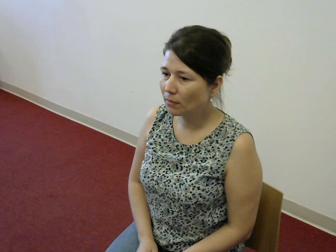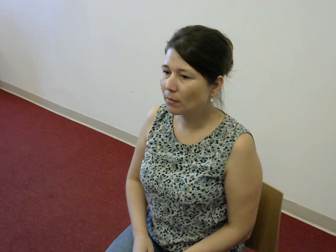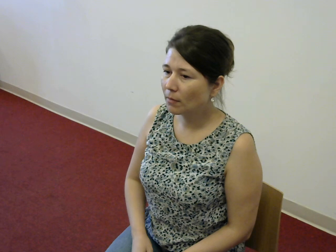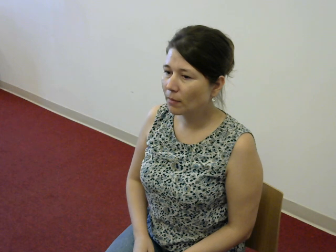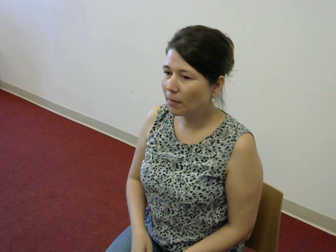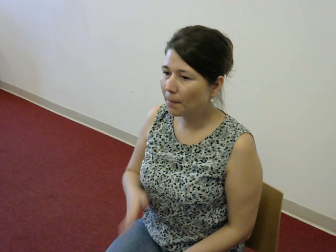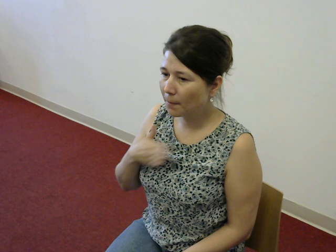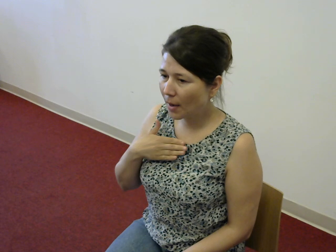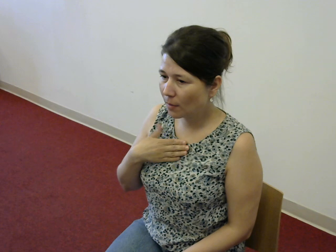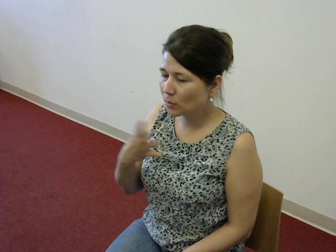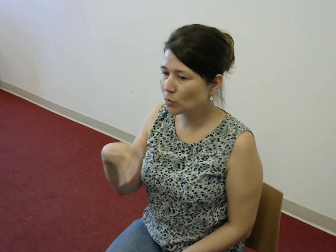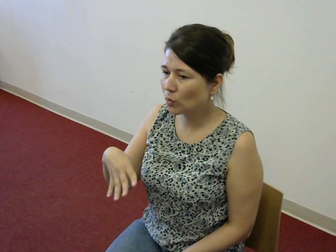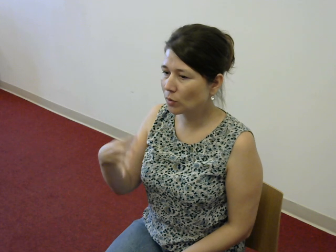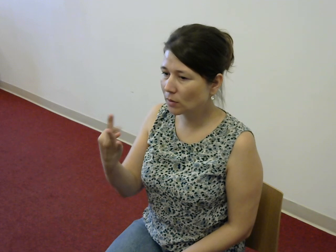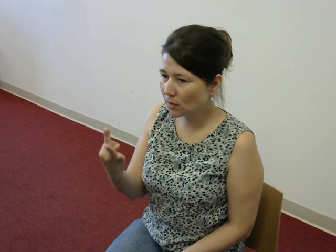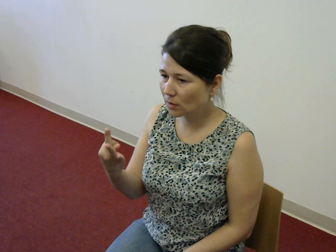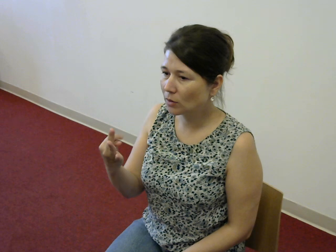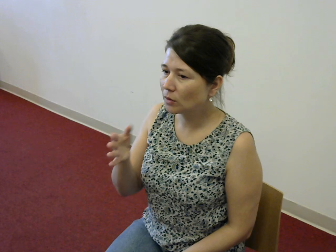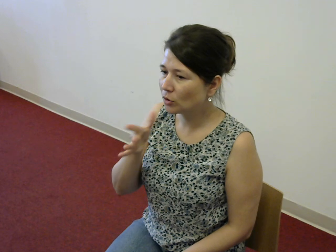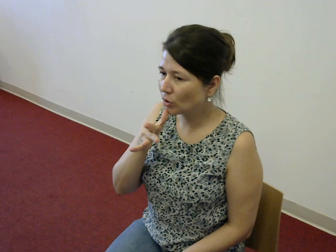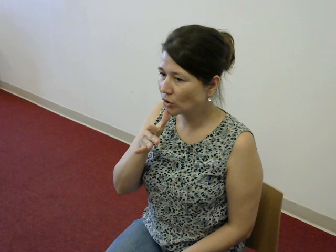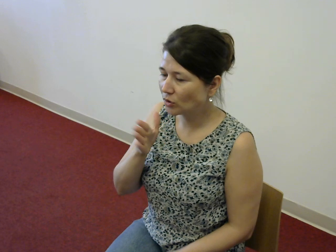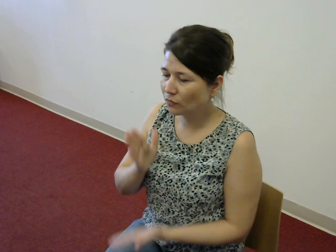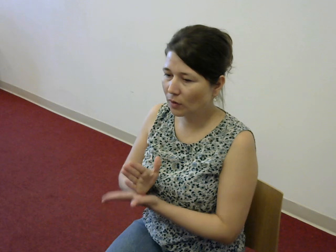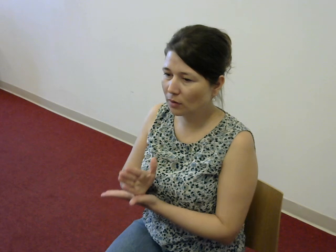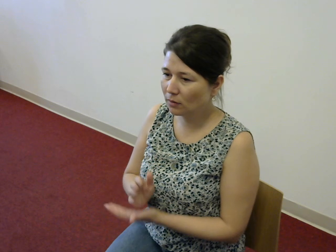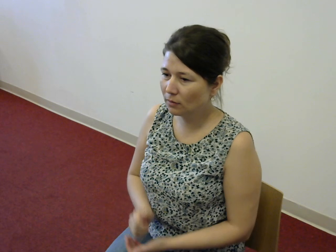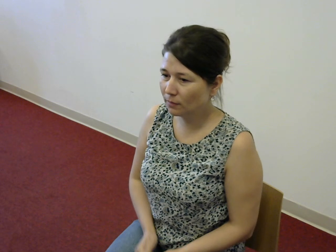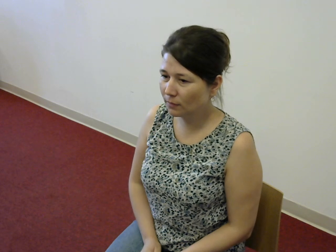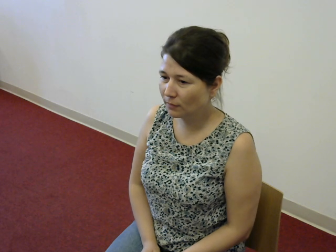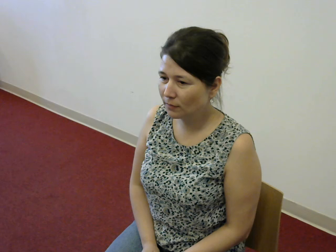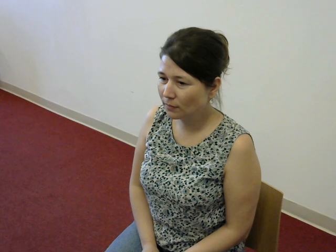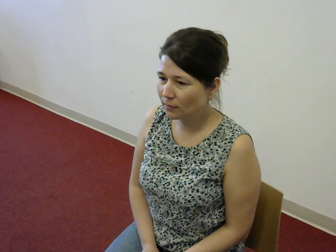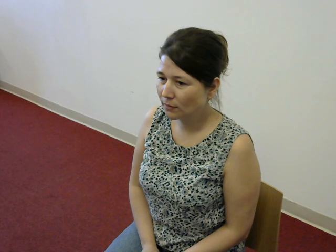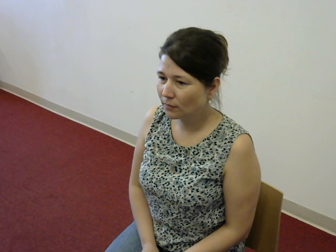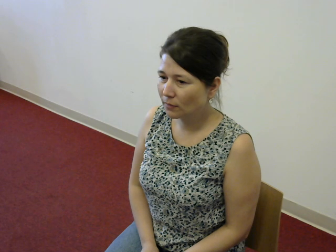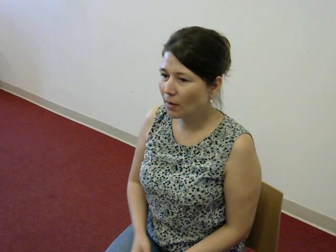Mənim 43 yaşım var